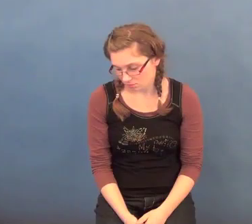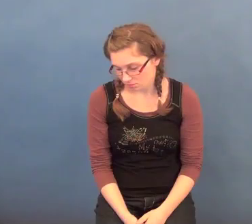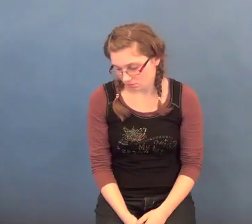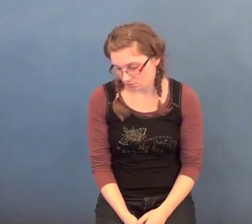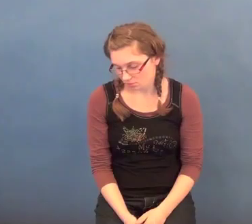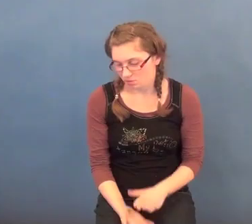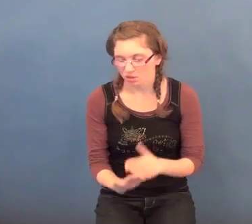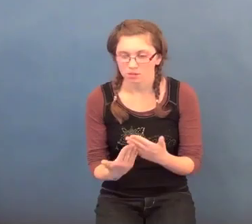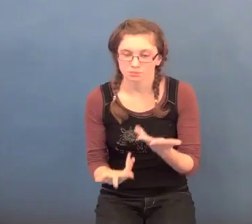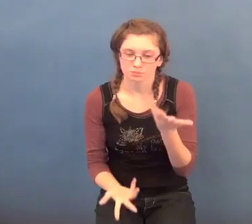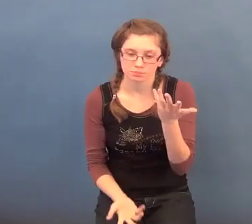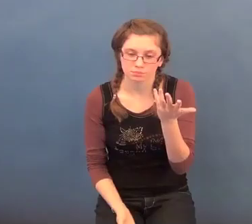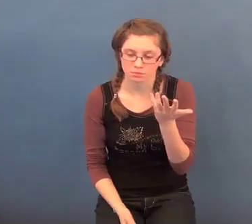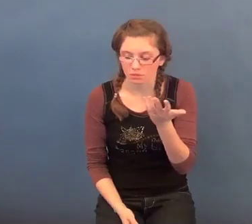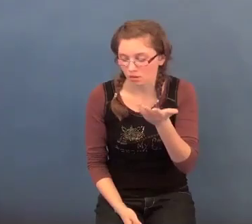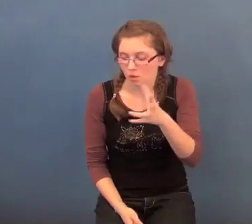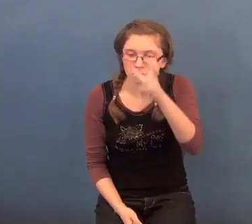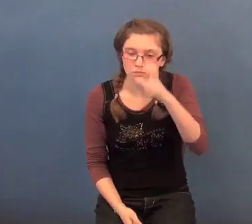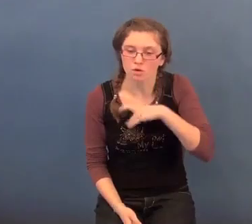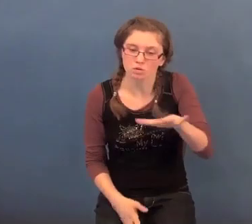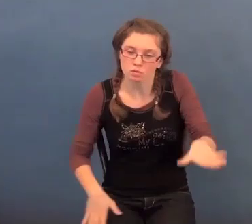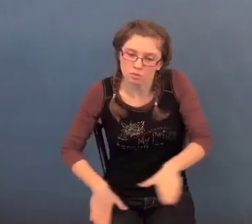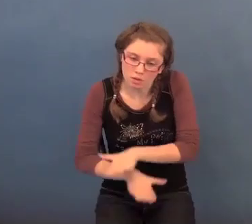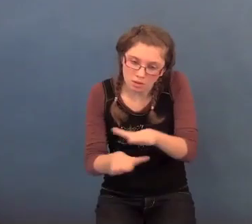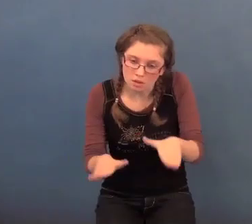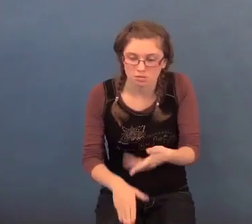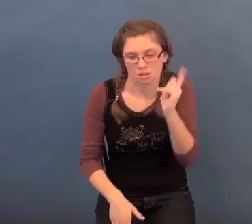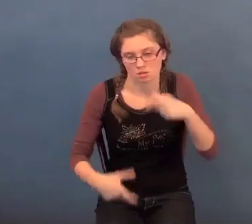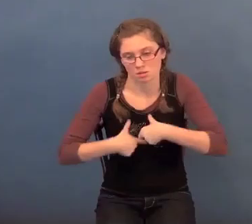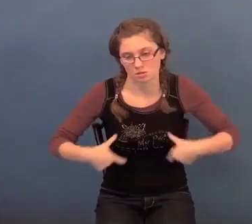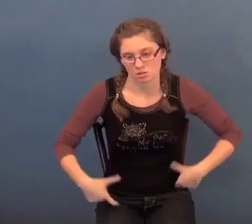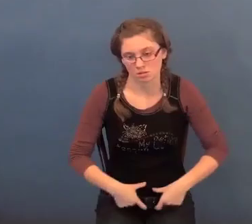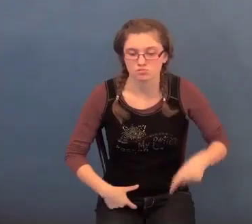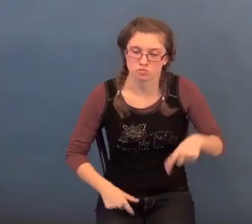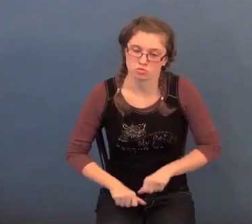Na przykład w takim sporcie jak pływanie jest zakaz noszenia stroju dwuczęściowego, trzeba mieć strój jednoczęściowy.